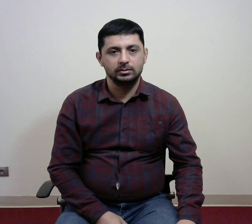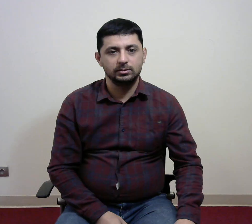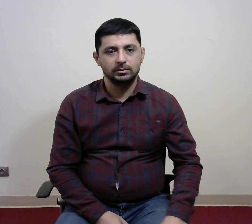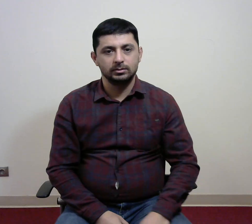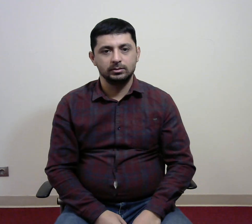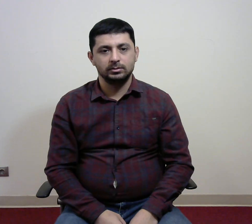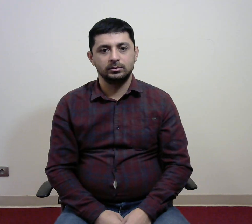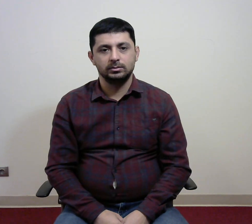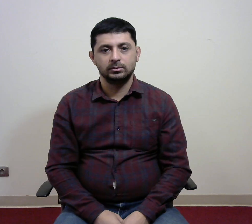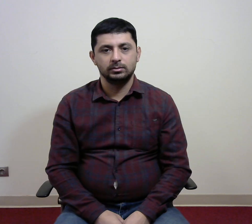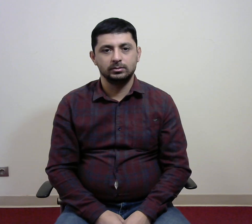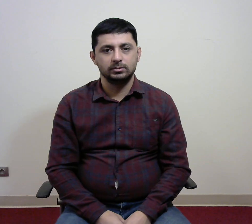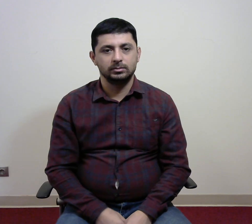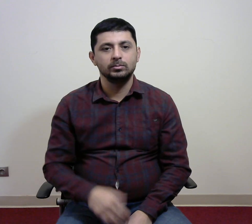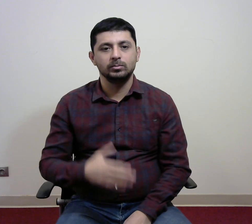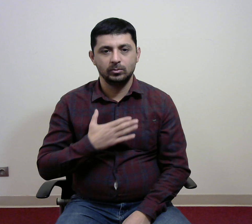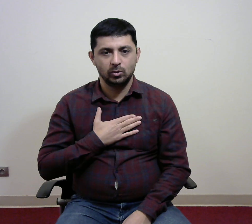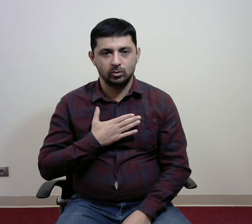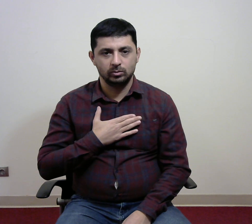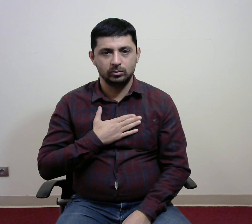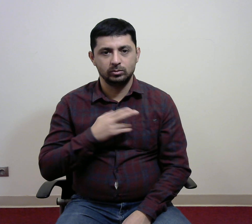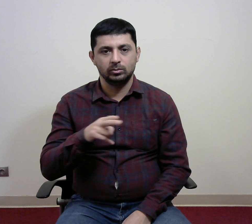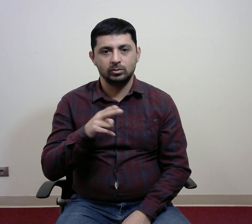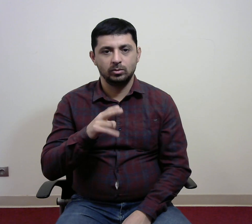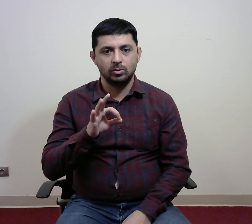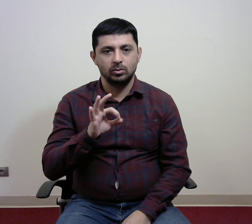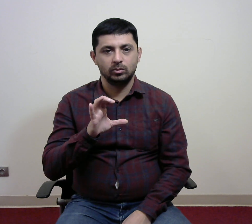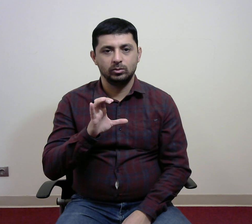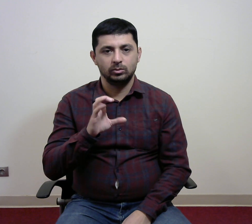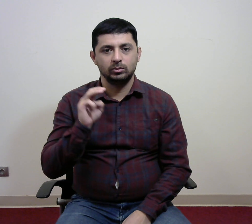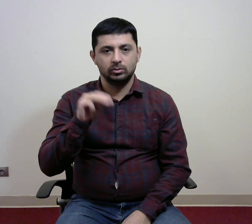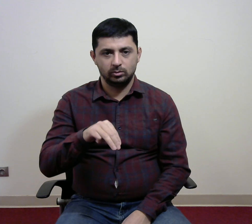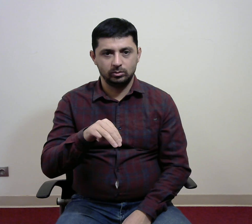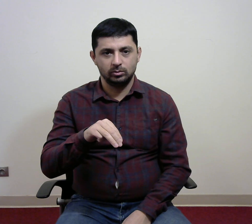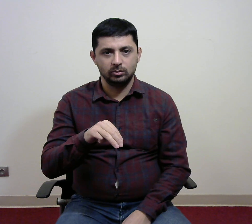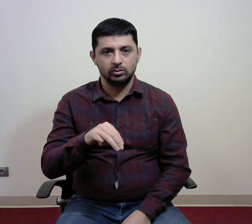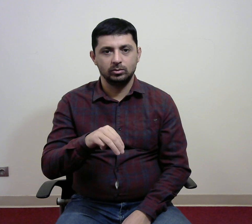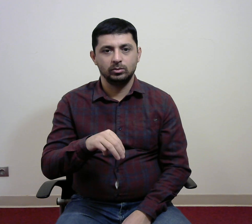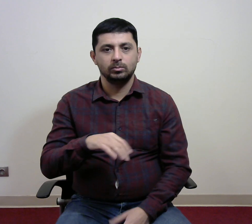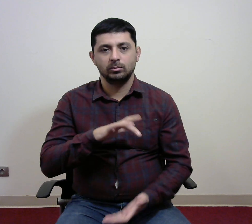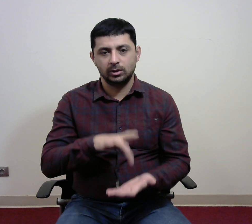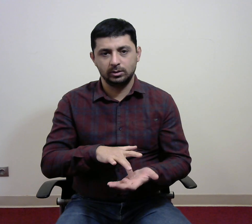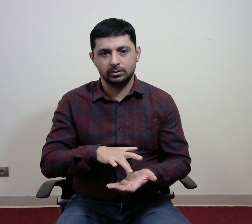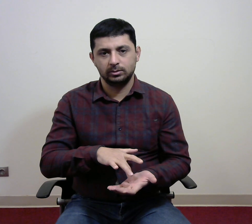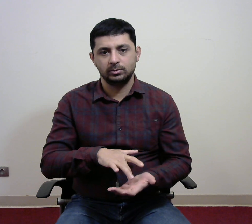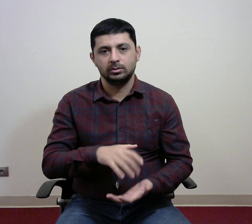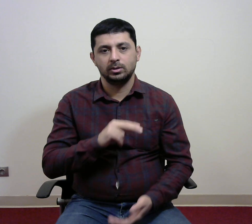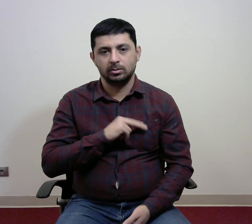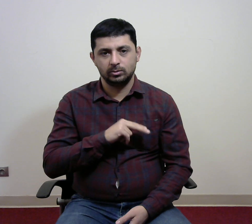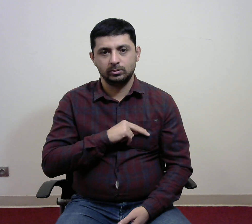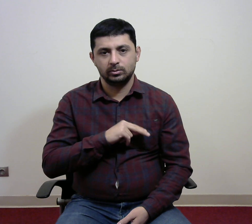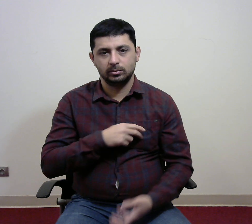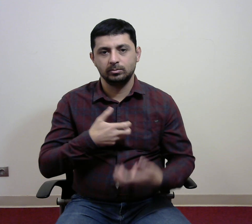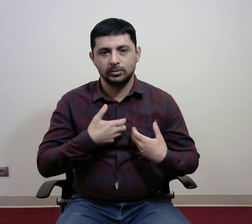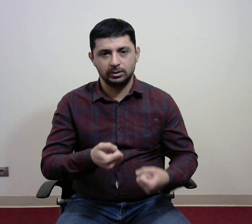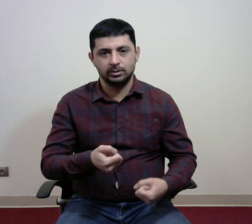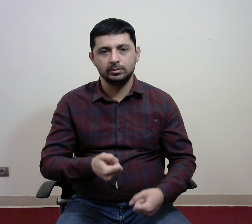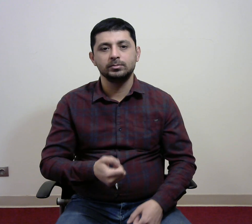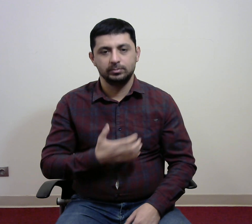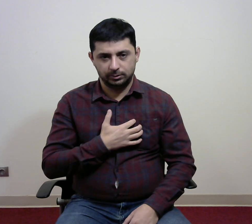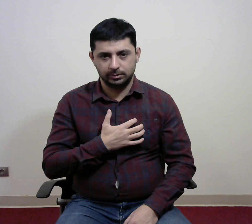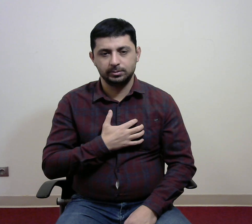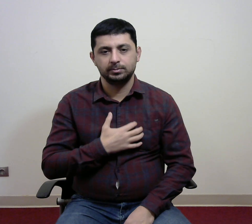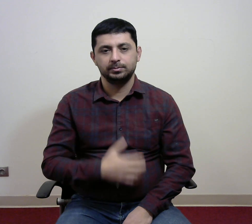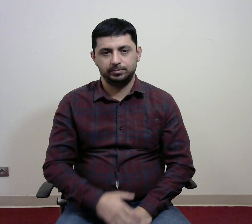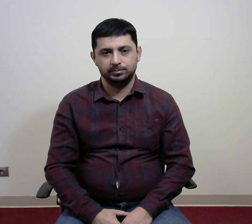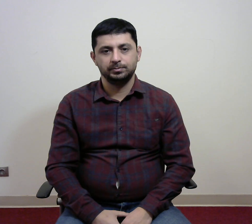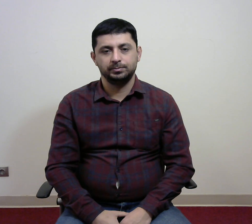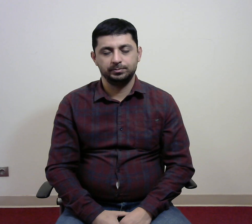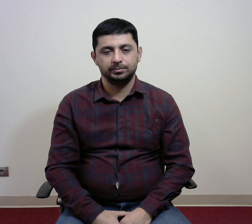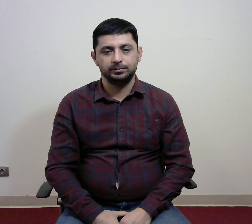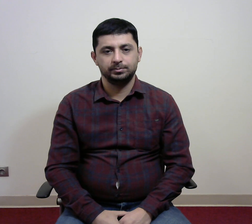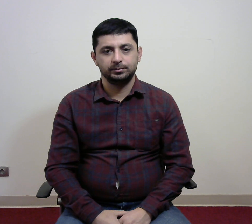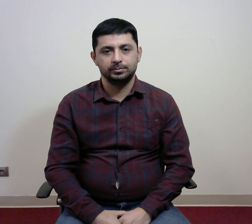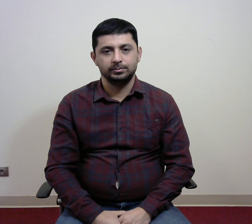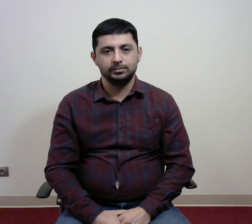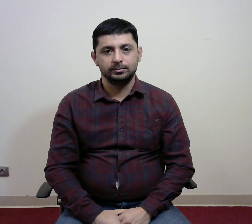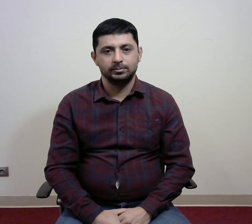Mən DOST Mərkəzində işə qəbul olmaq istəyirəm